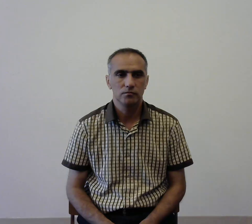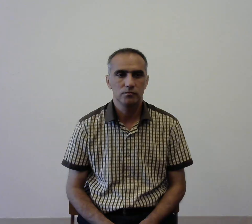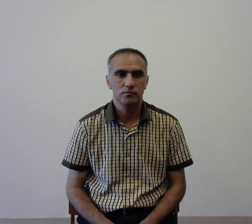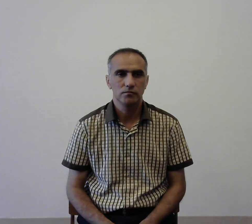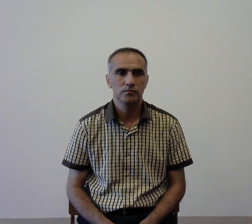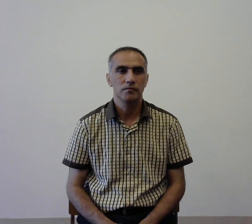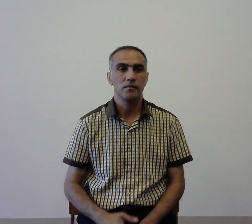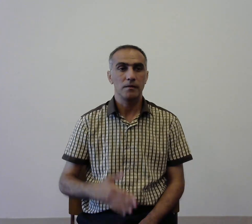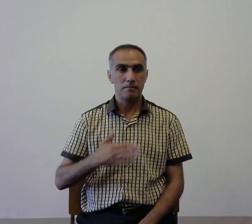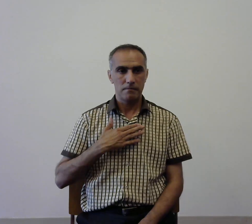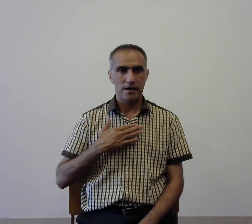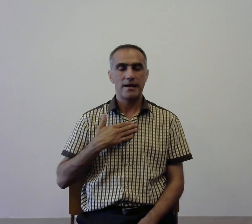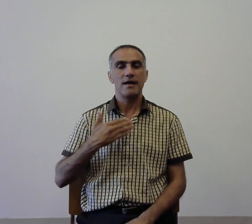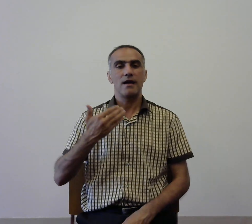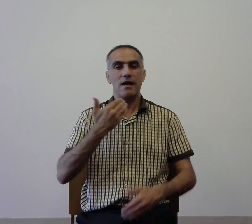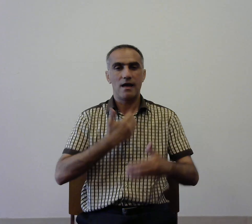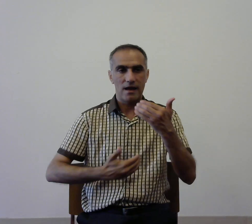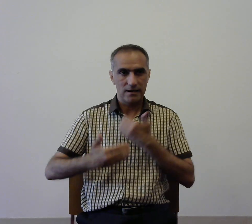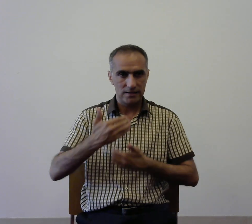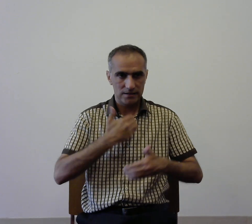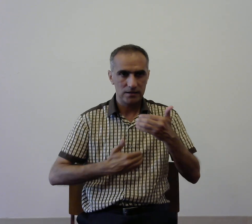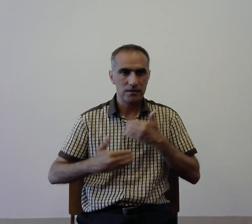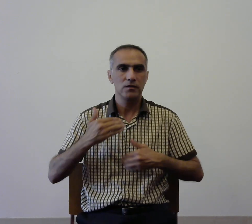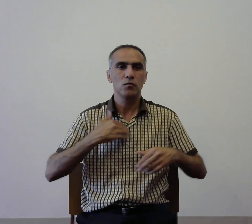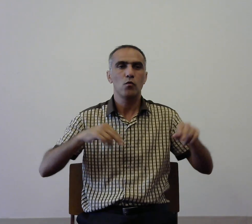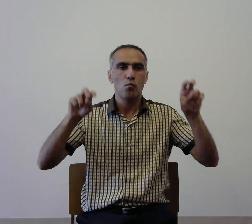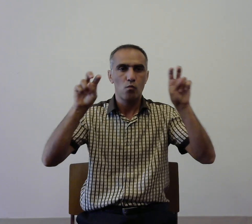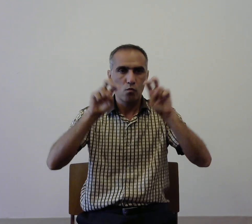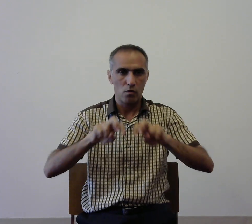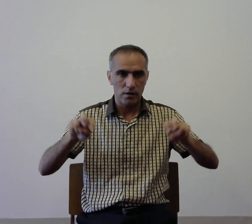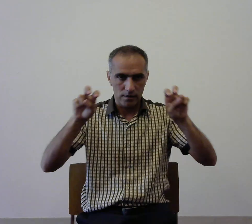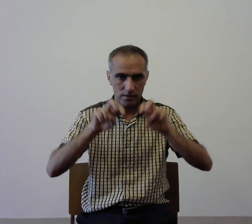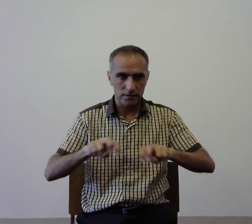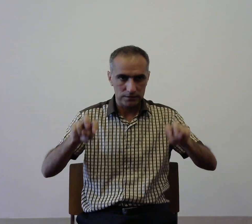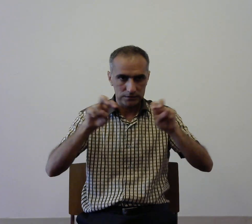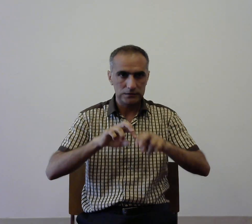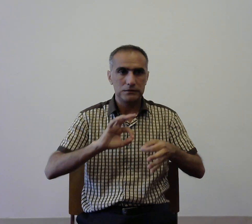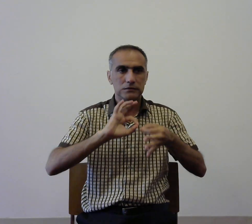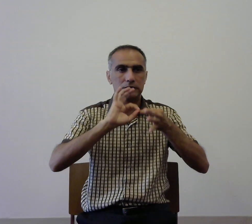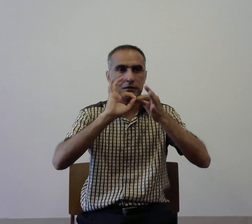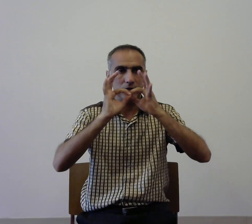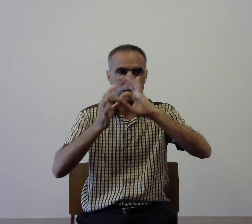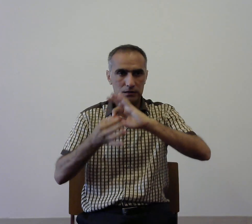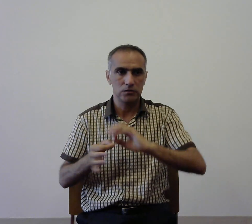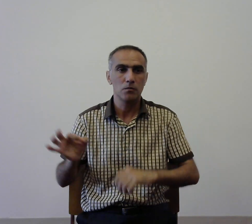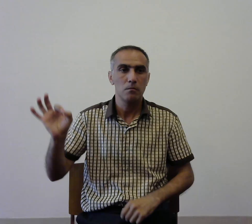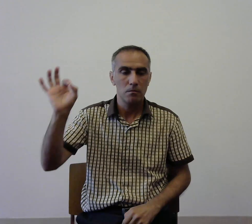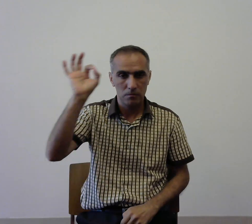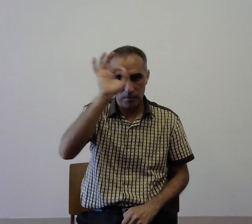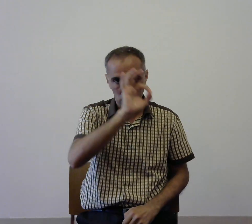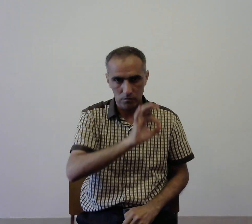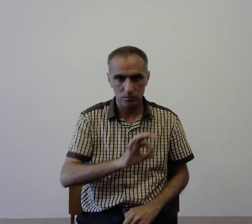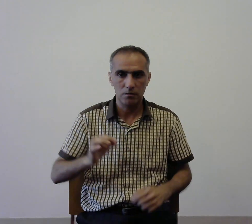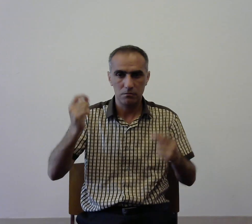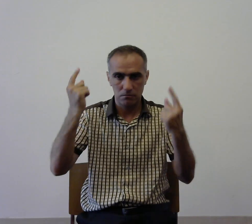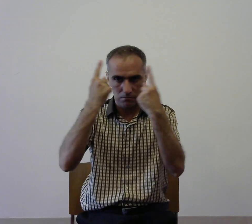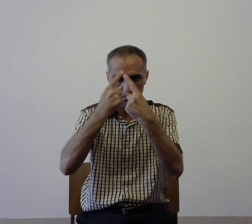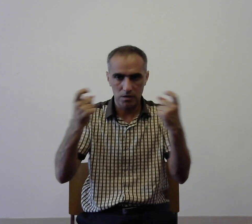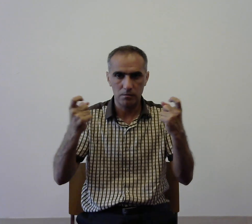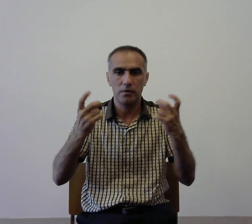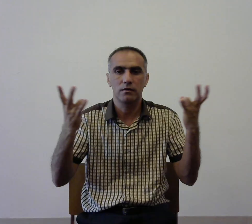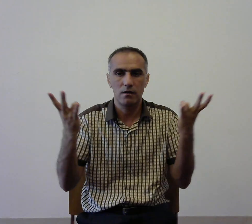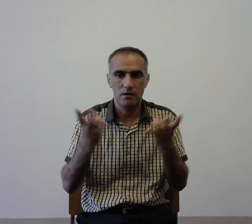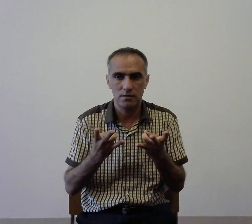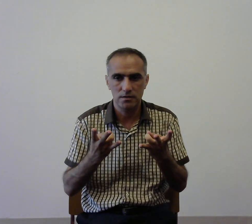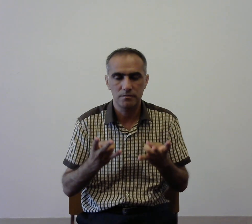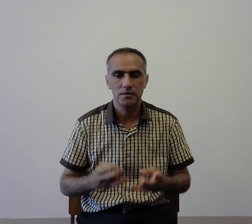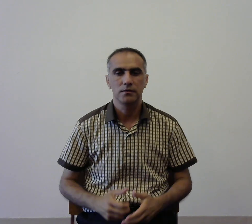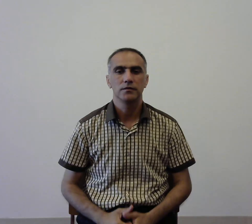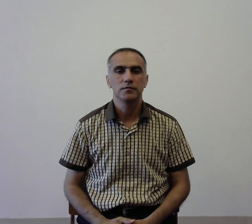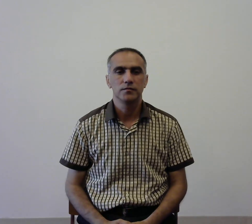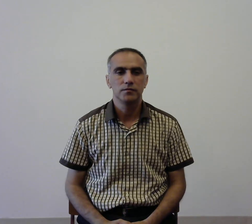Mənə əlillik müayinəsinin nəticəsi barədə məlumat lazımdır